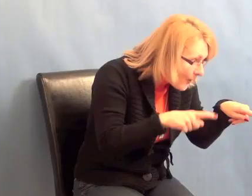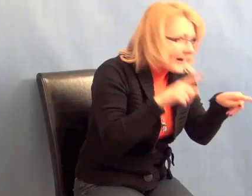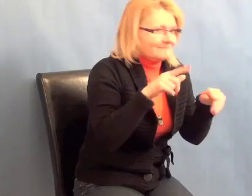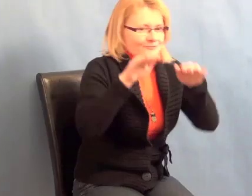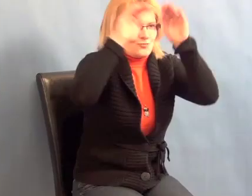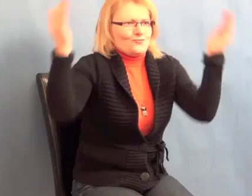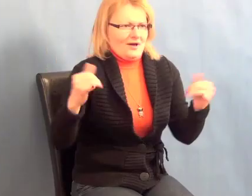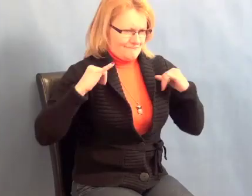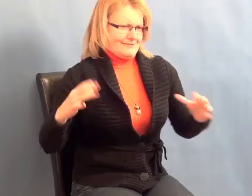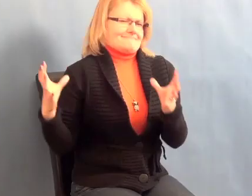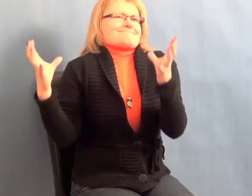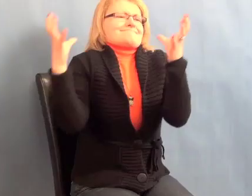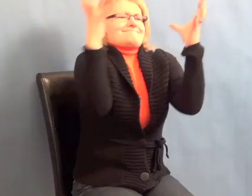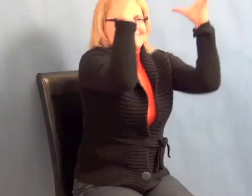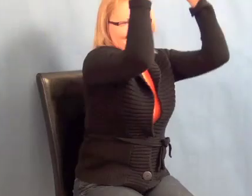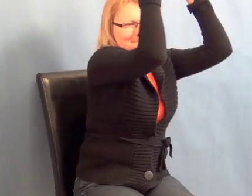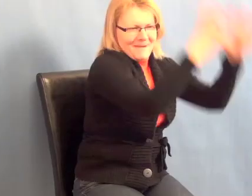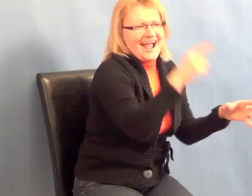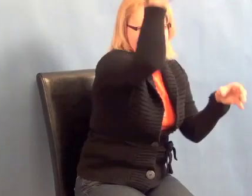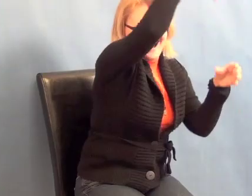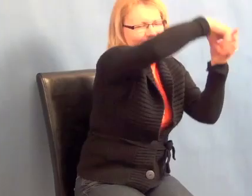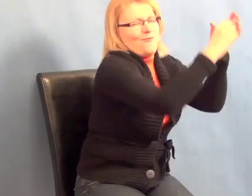Odważny, wziął wielką kulę i wrzucił do rynny.